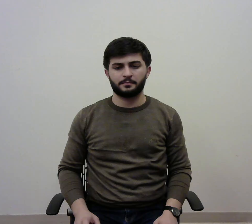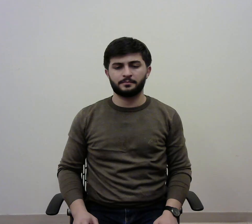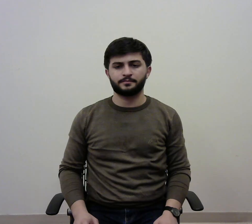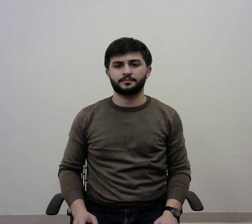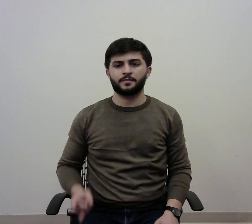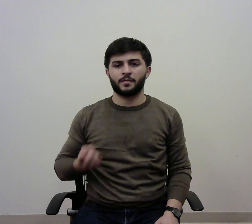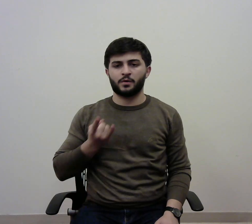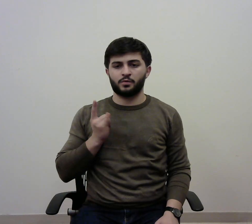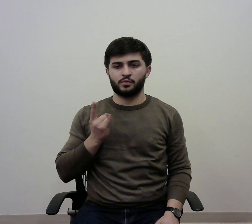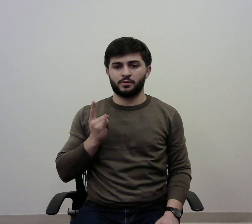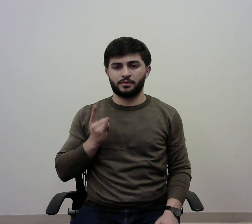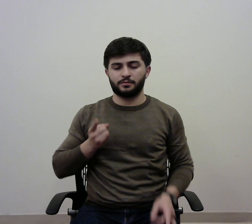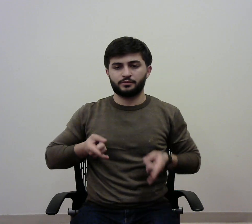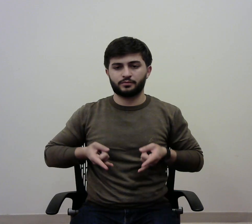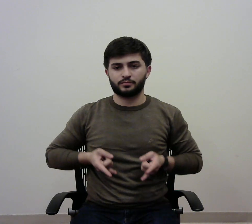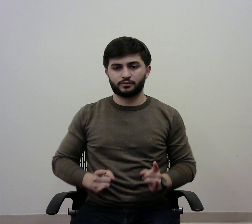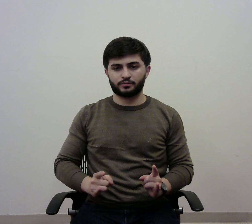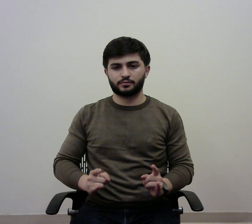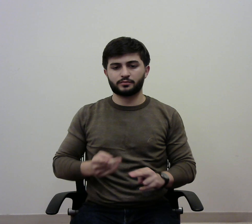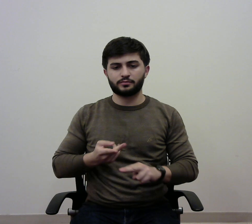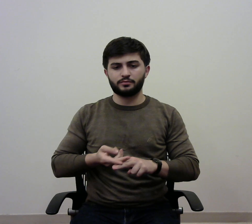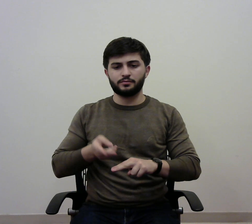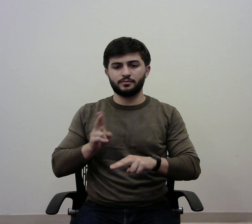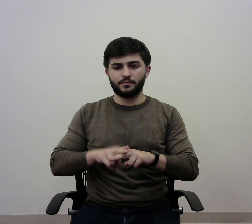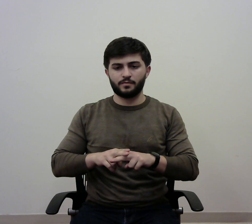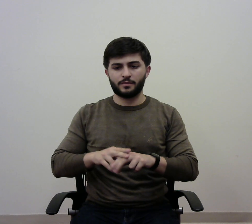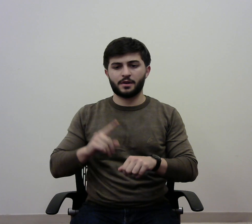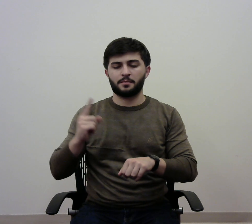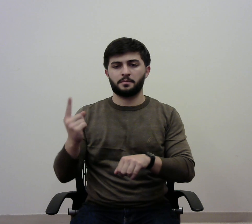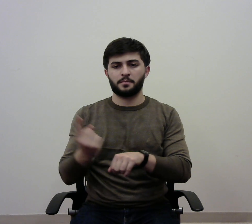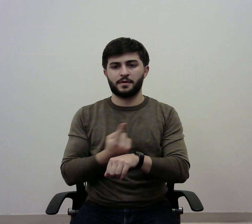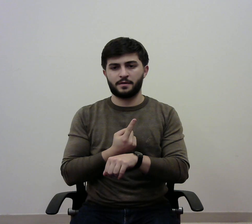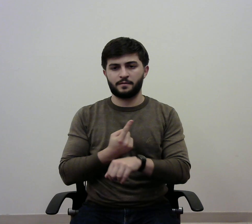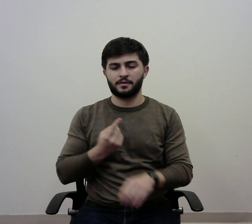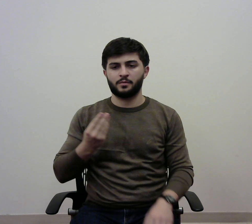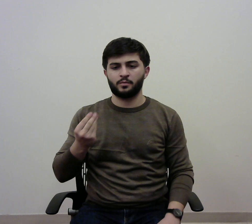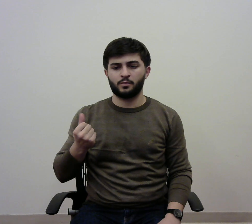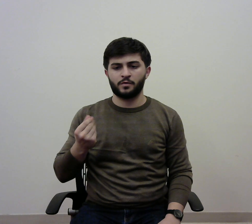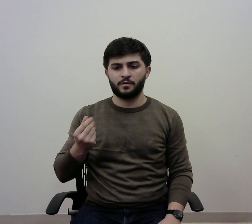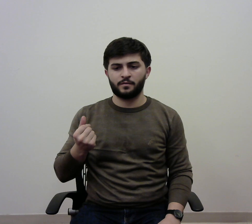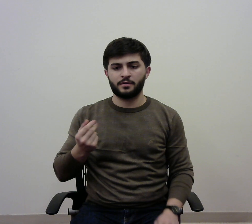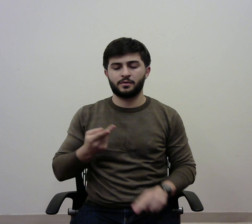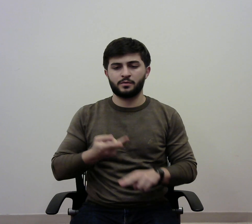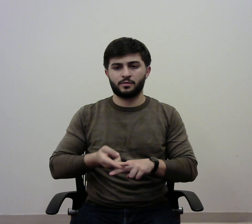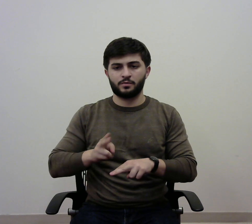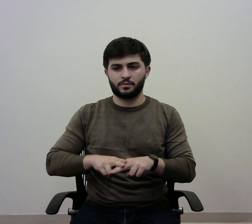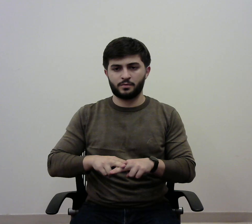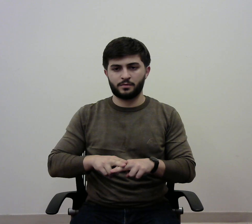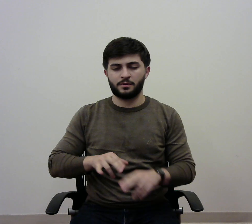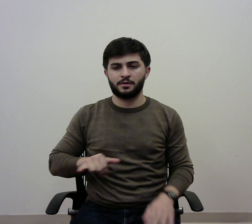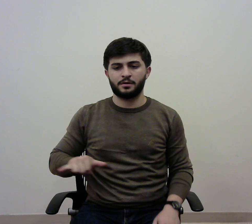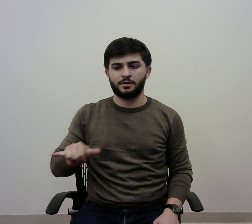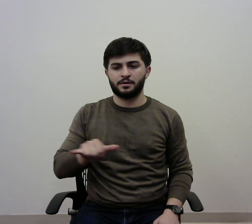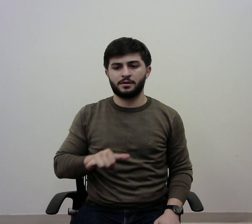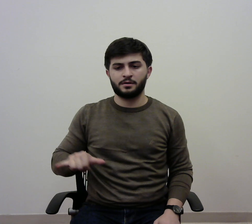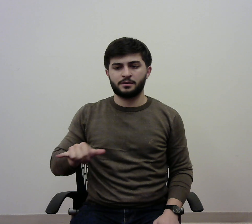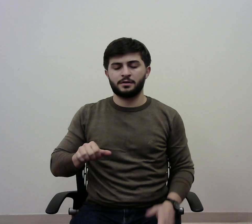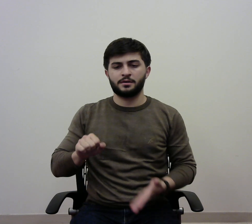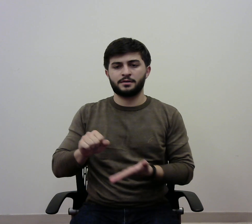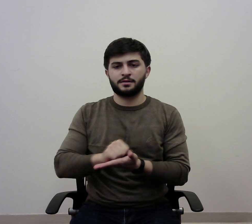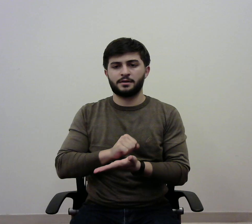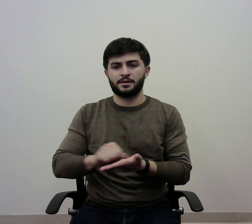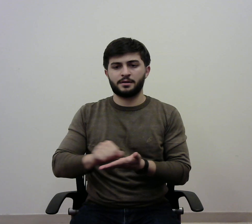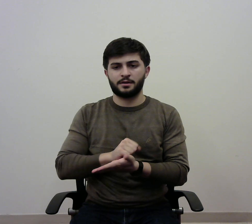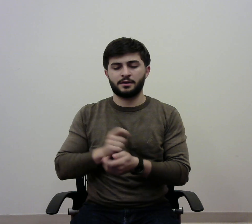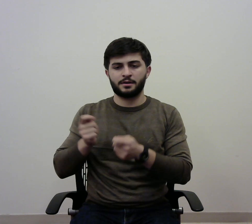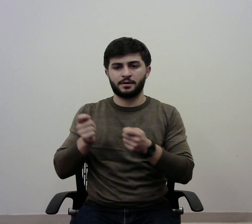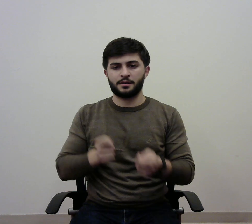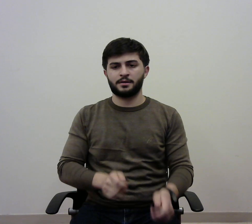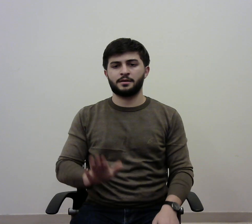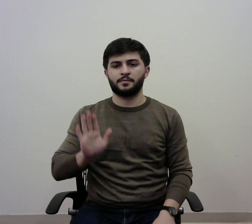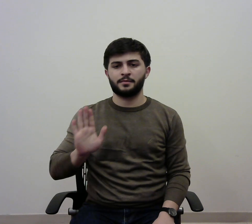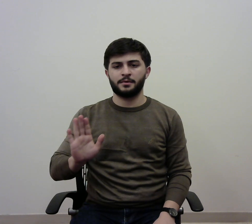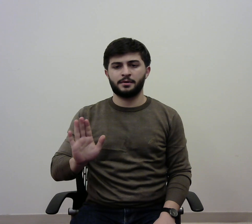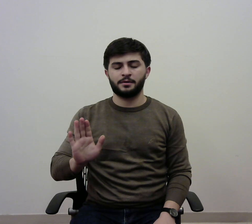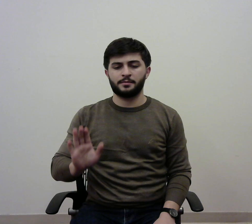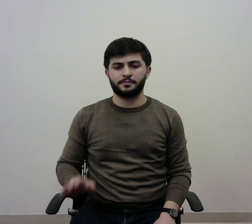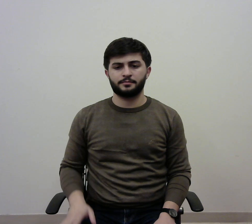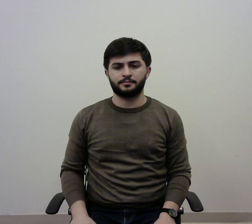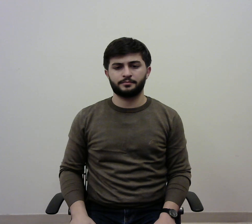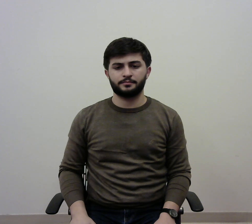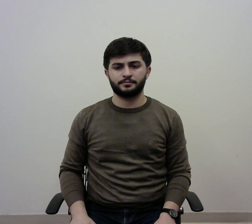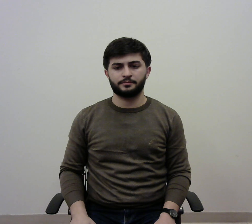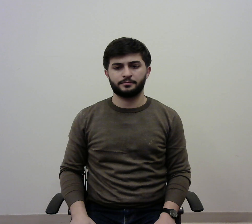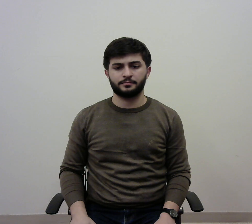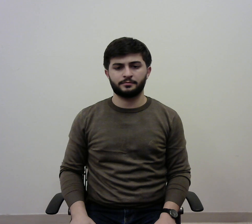Uşağın doğulmasına görə birdəfəlik müavinət üçün hansı sənədləri gətirməliyəm?